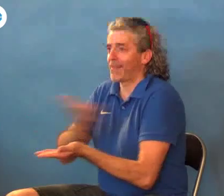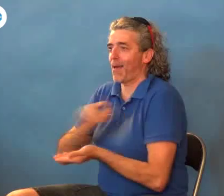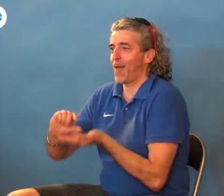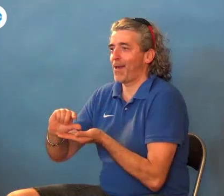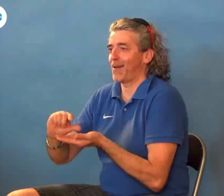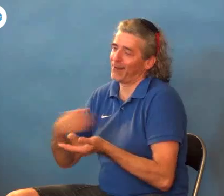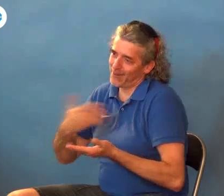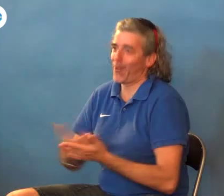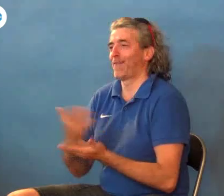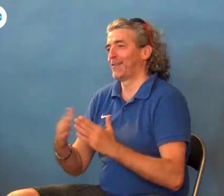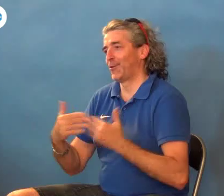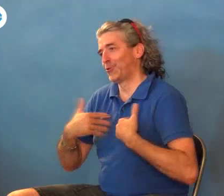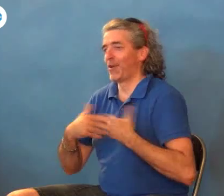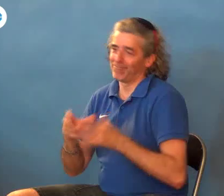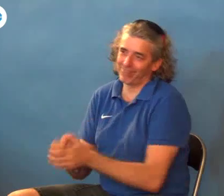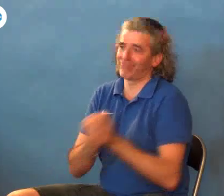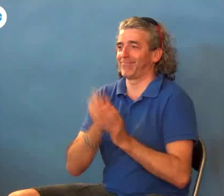Na nowe życie wziąłem ją do domu.